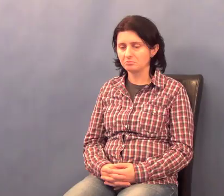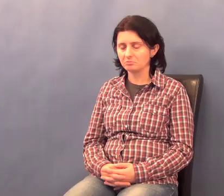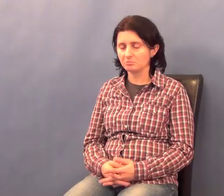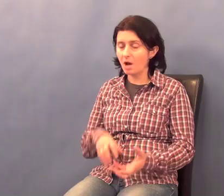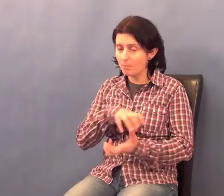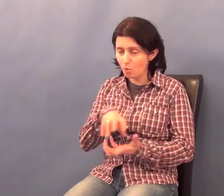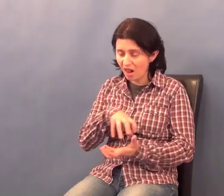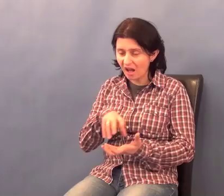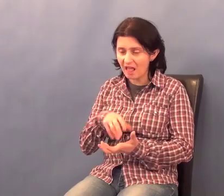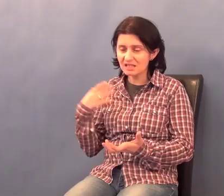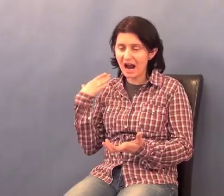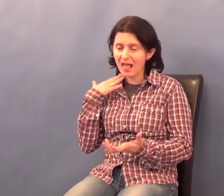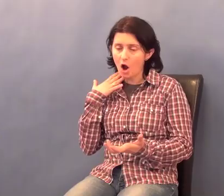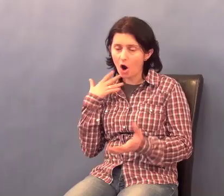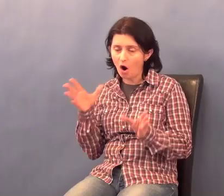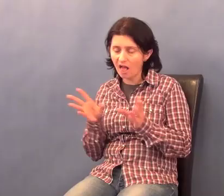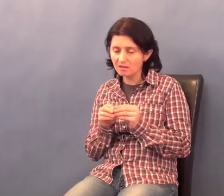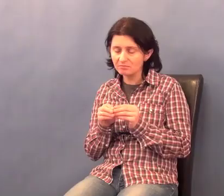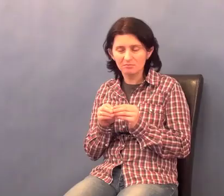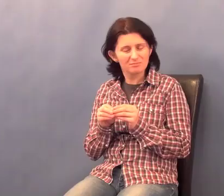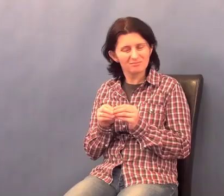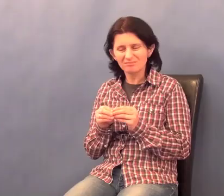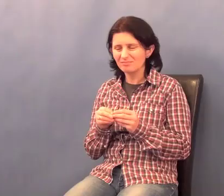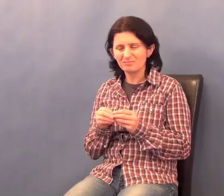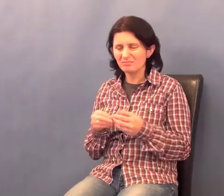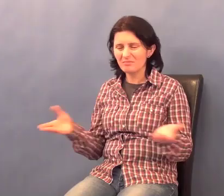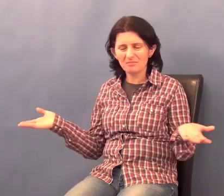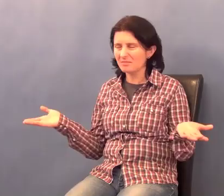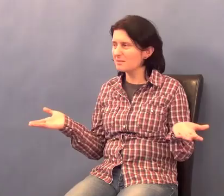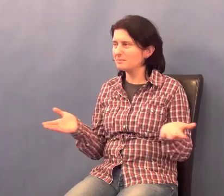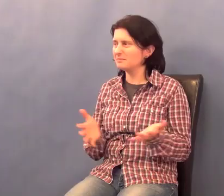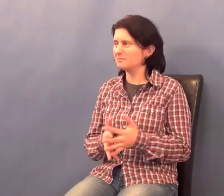Hamburger z alkoholem?